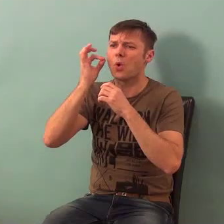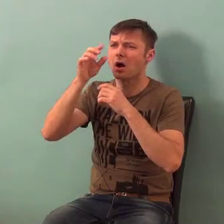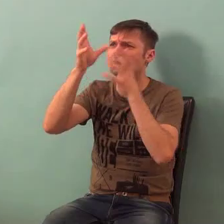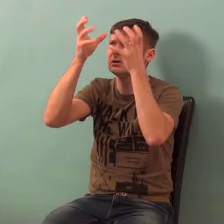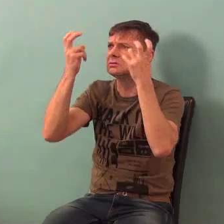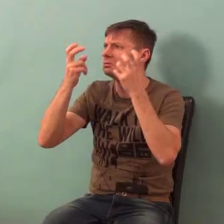Szukają w wiszącym ulu.